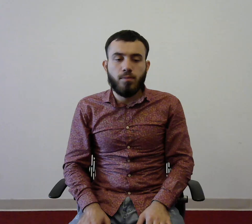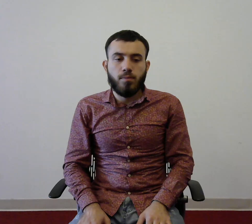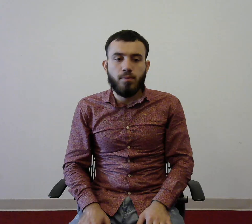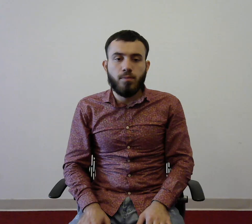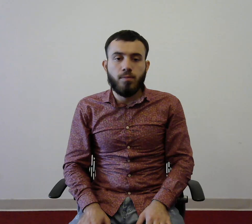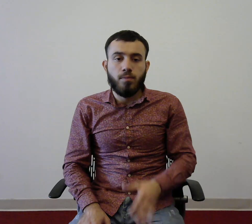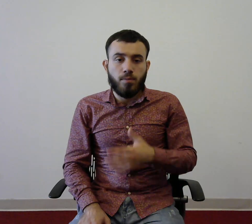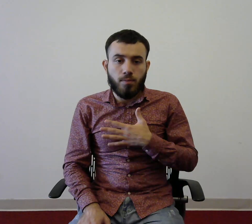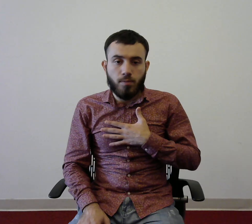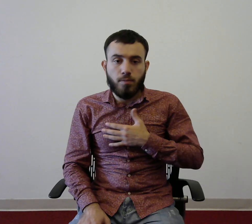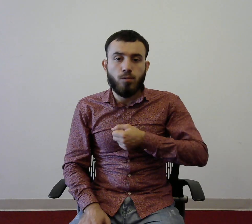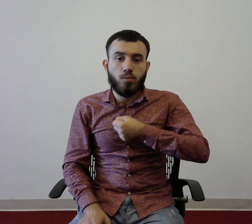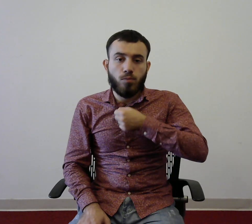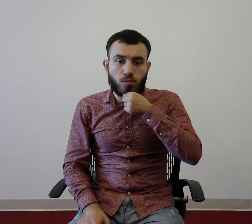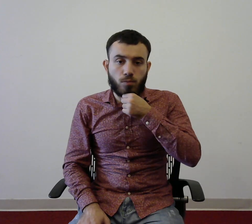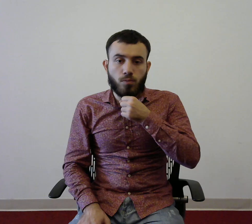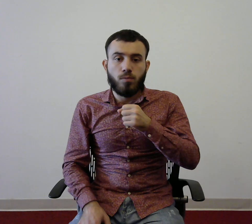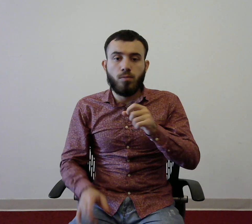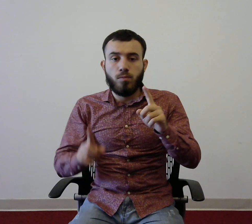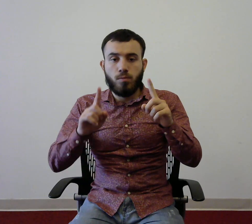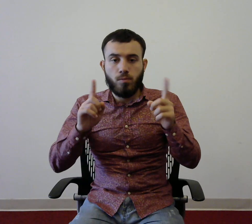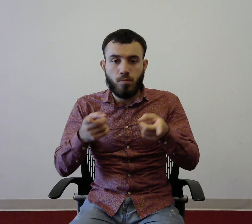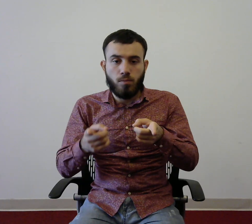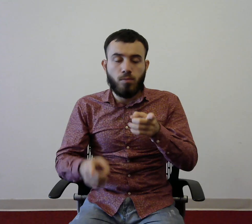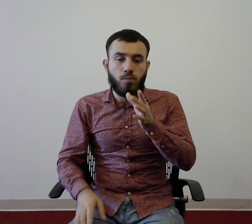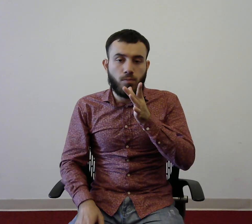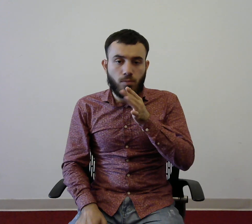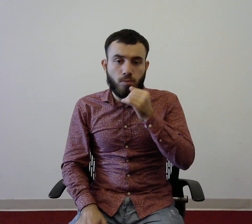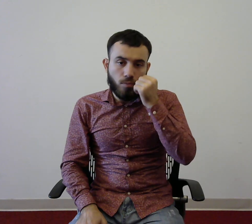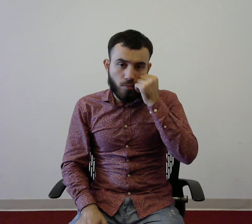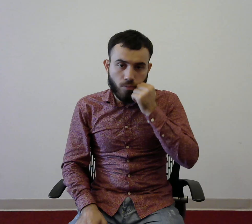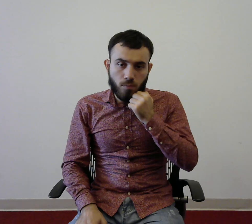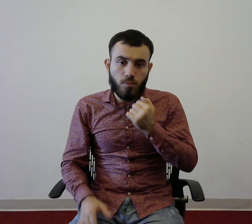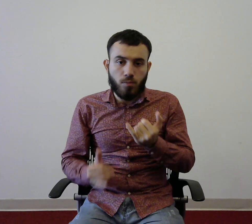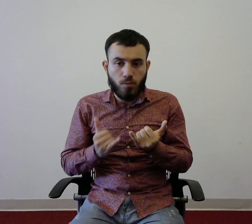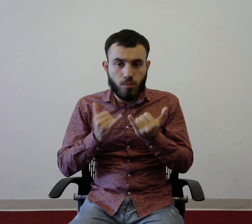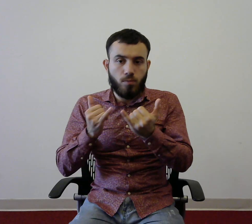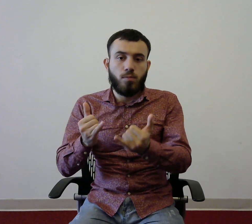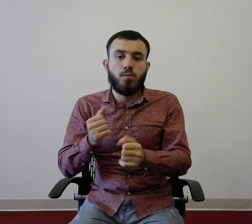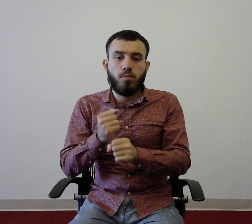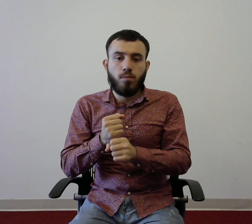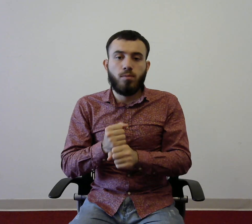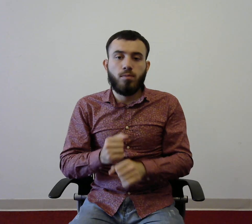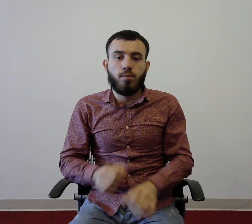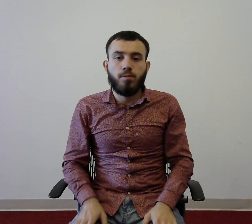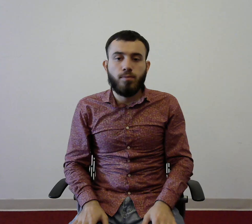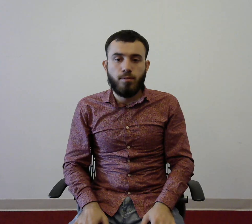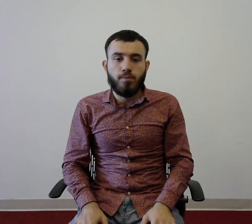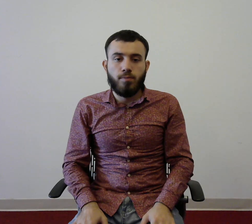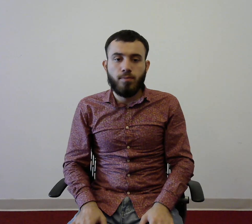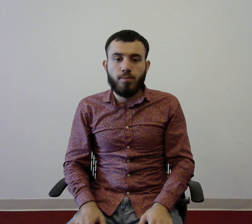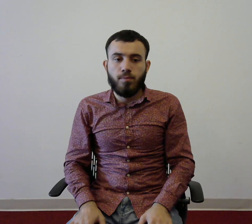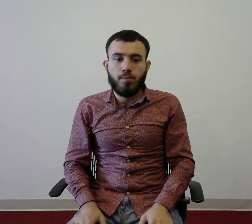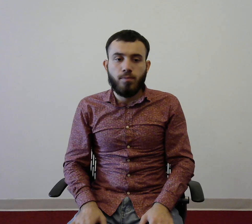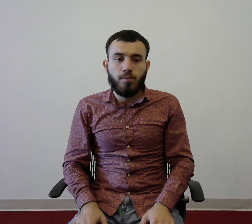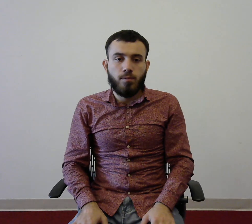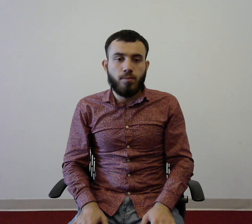Mən böyüklərə (yaşlılara) hörmət edirəm